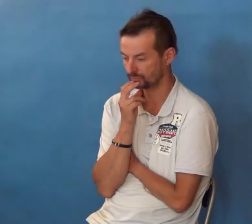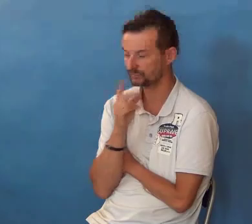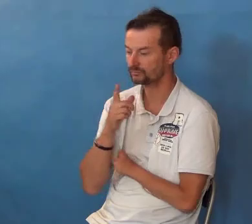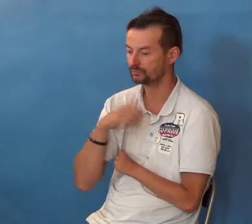Aha.